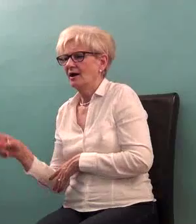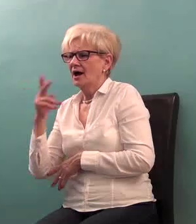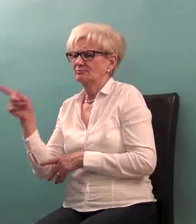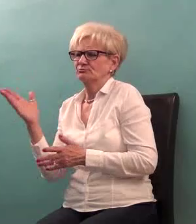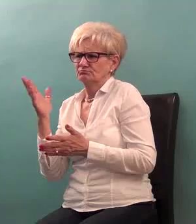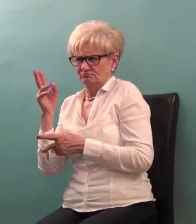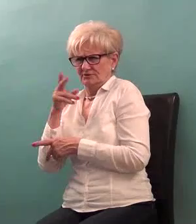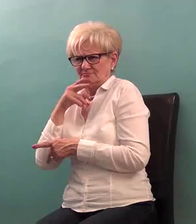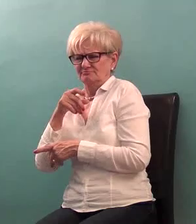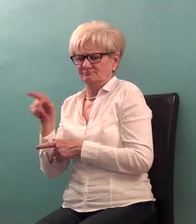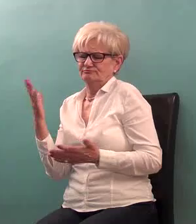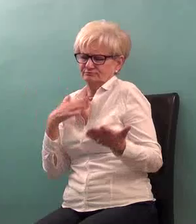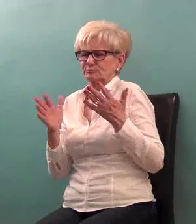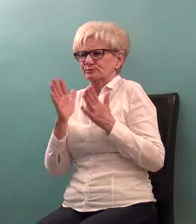Chaplin ubiera się, przygotowuje, zakłada coś na plecy.